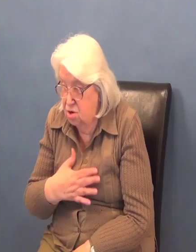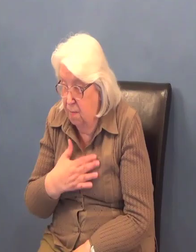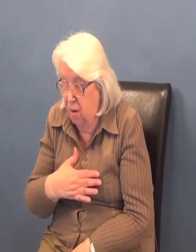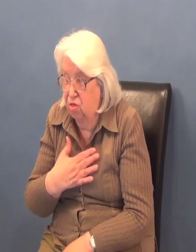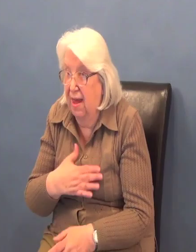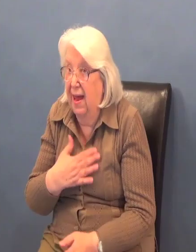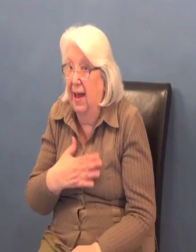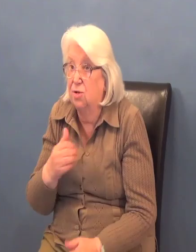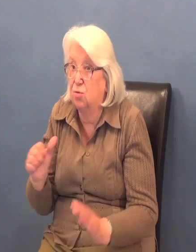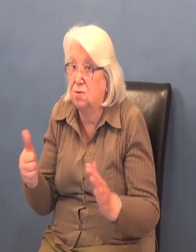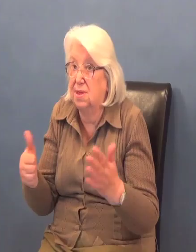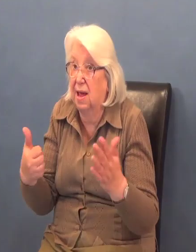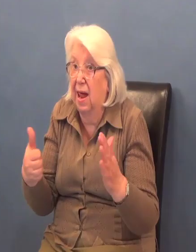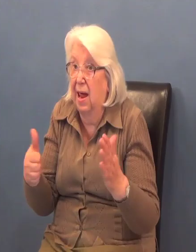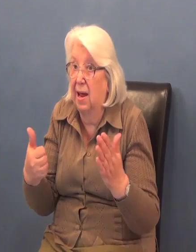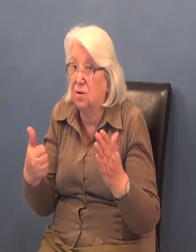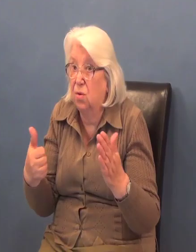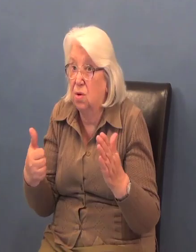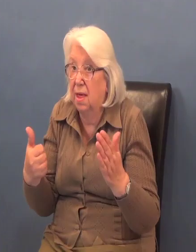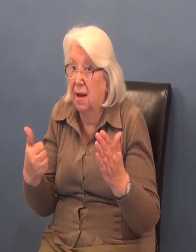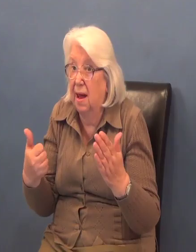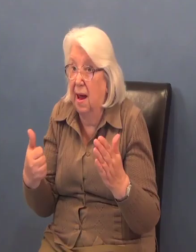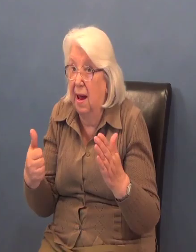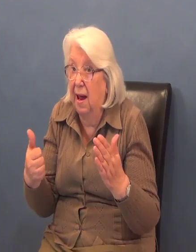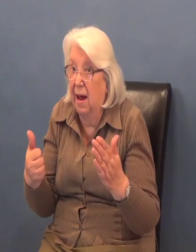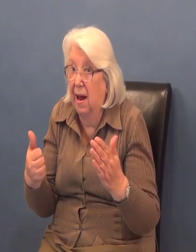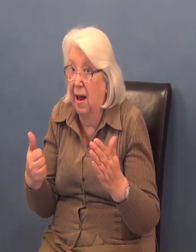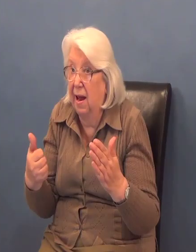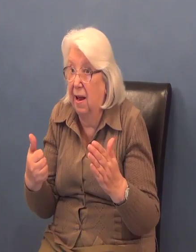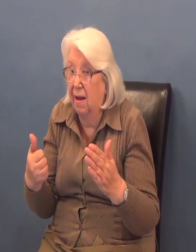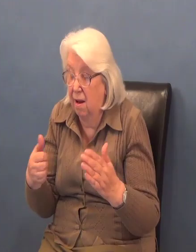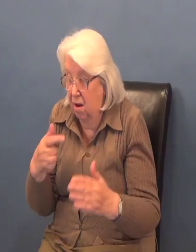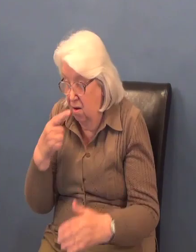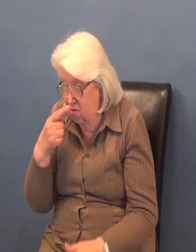Sobota, szóstego?